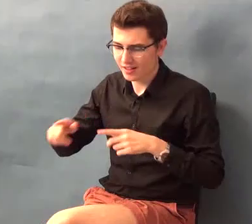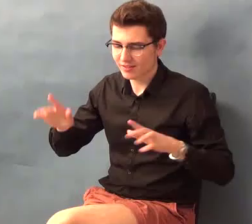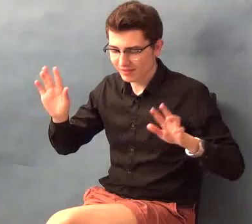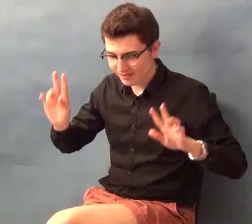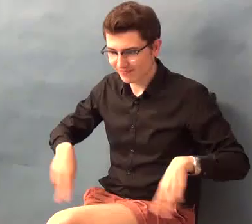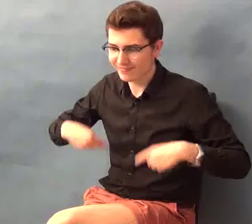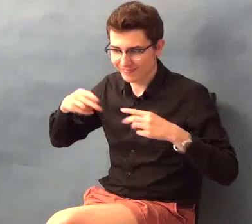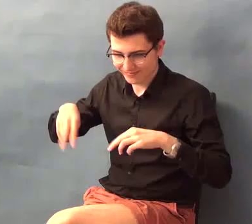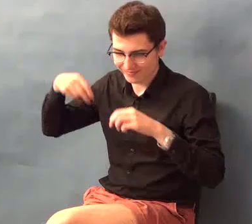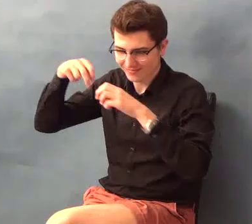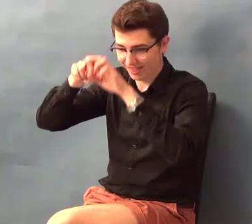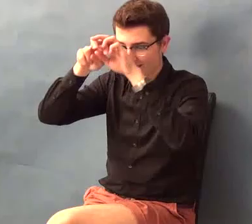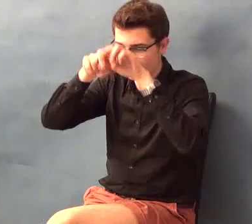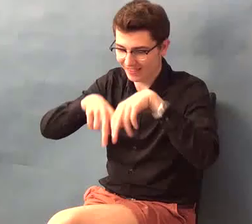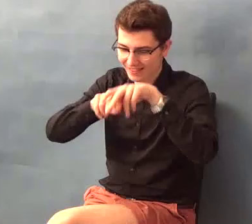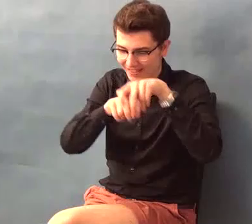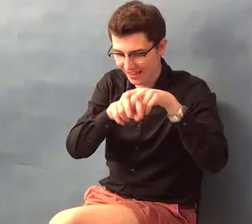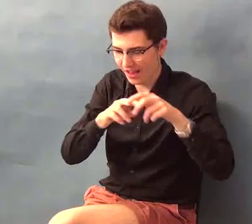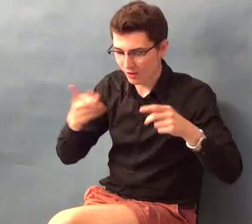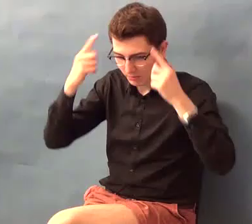Królik wskakuje do piżamy.